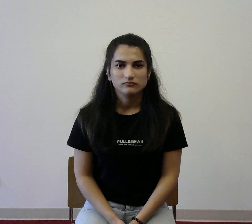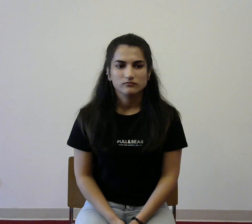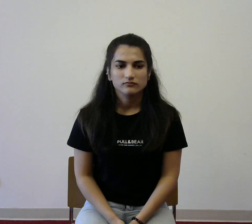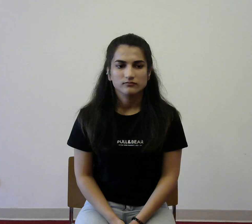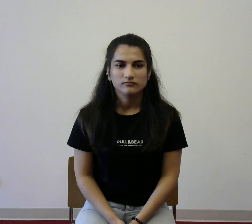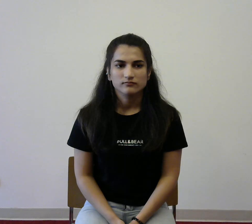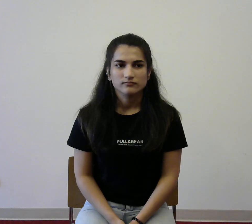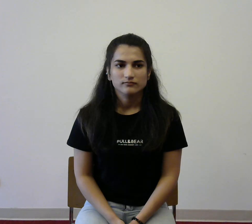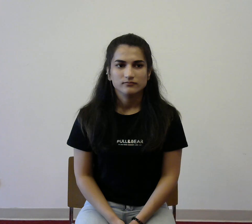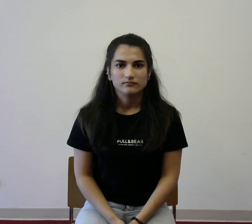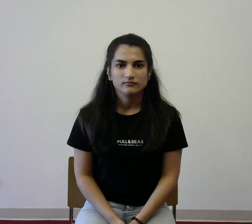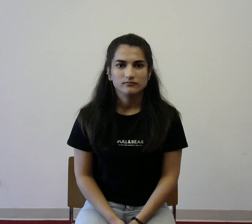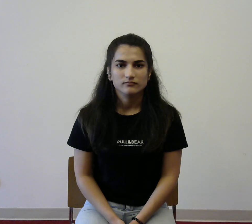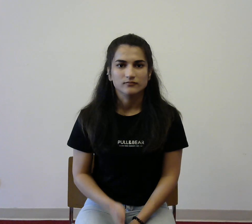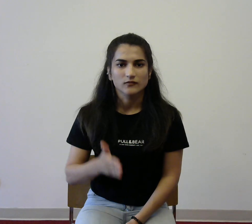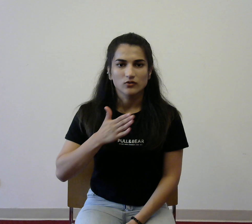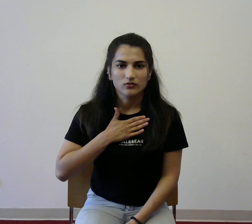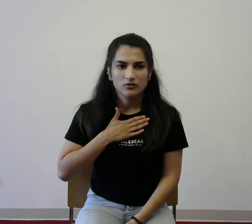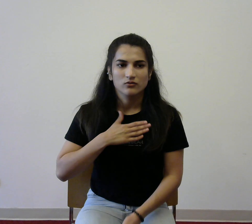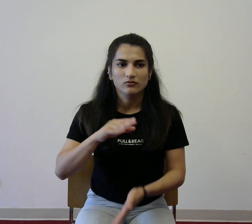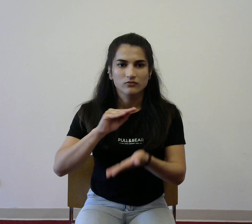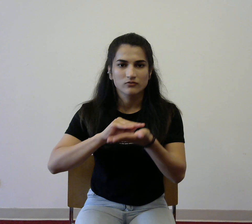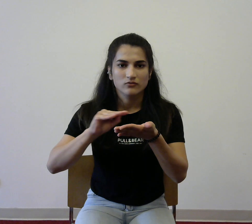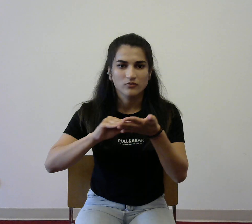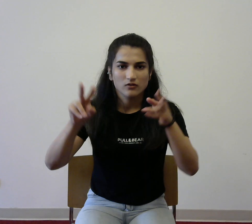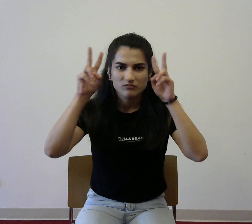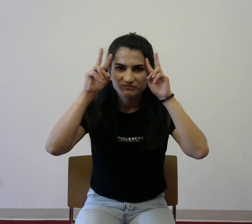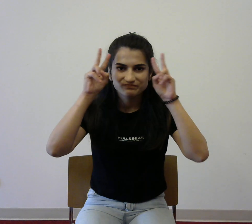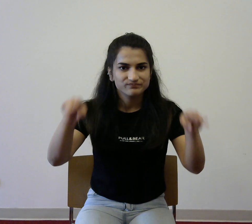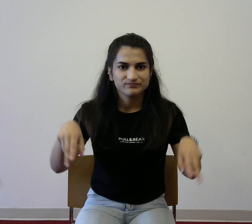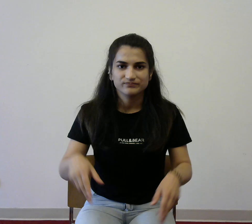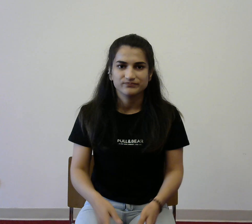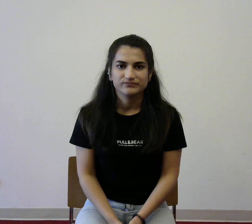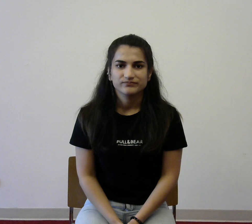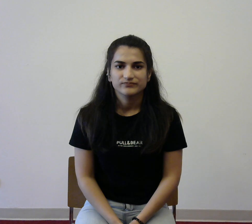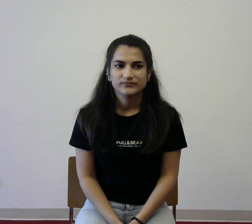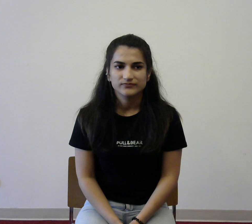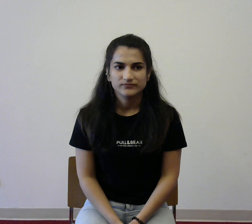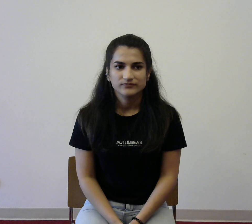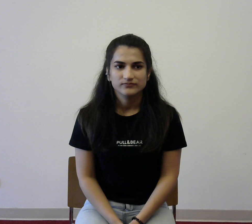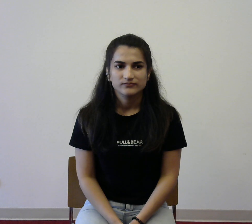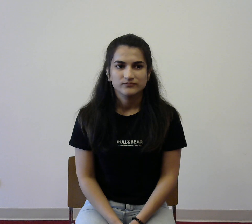Mən yaza bilmirəm